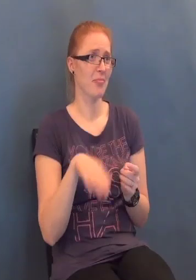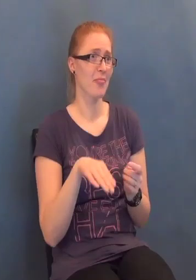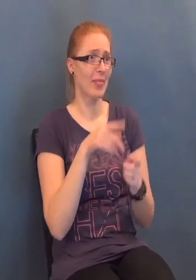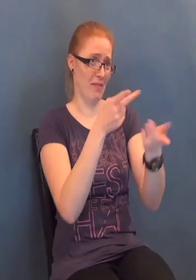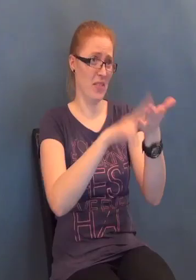Spotkamy się.